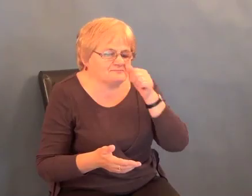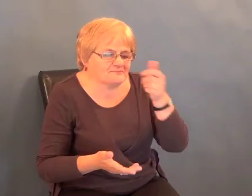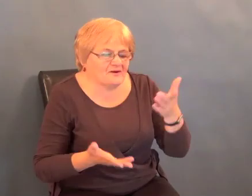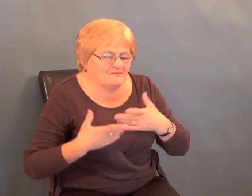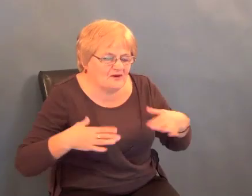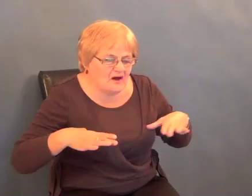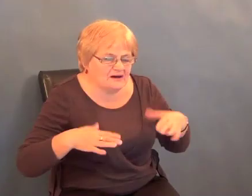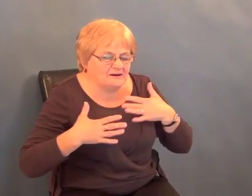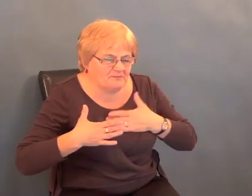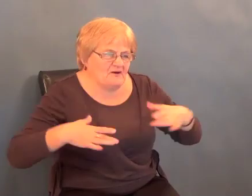A mam wolne.